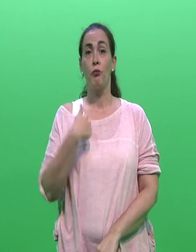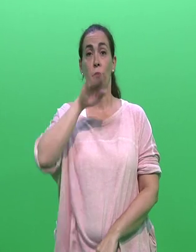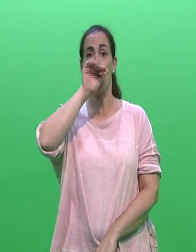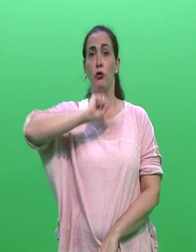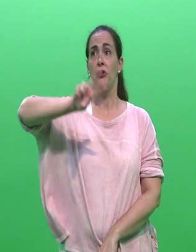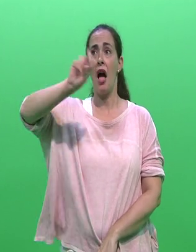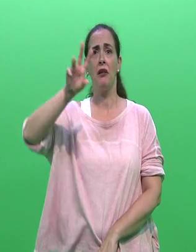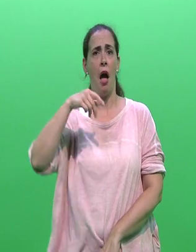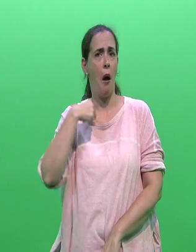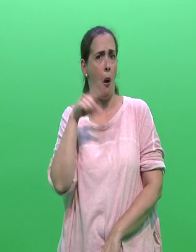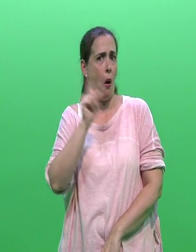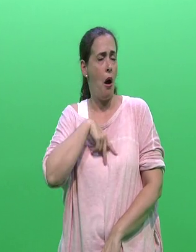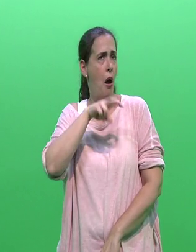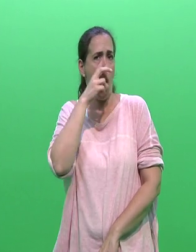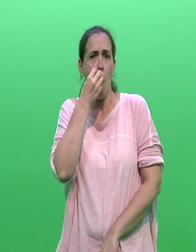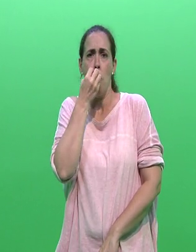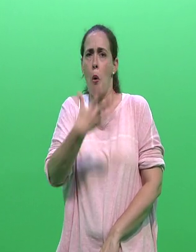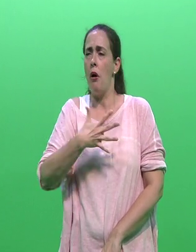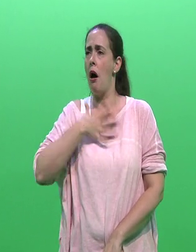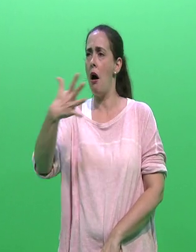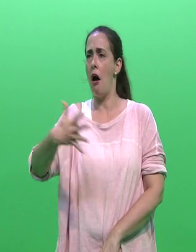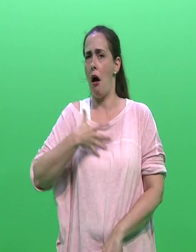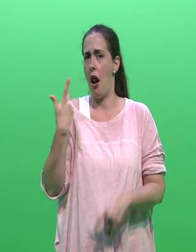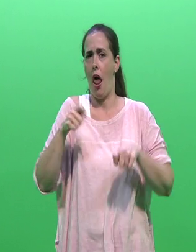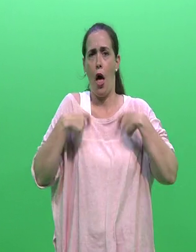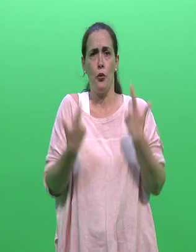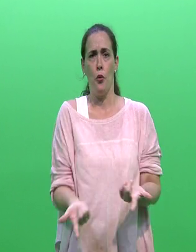Quan vaig a la muntanya respiro molt bé, de manera natural.